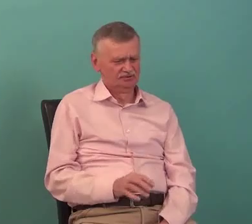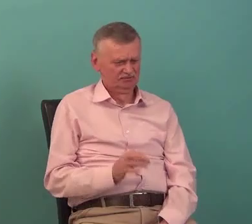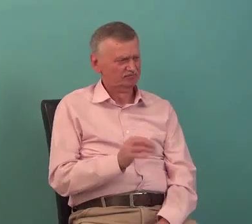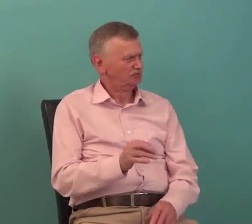Siedem godzin.